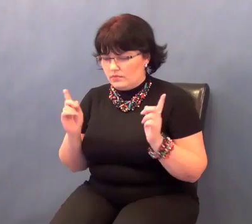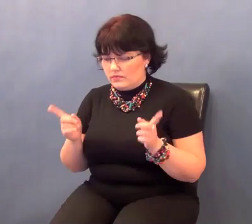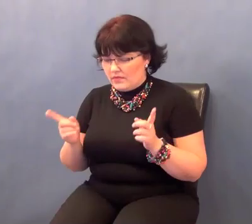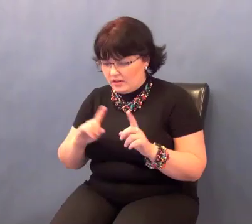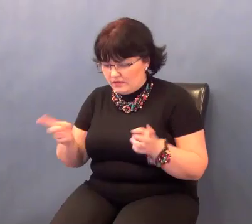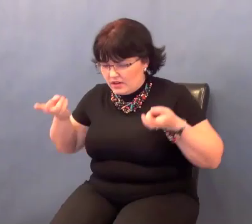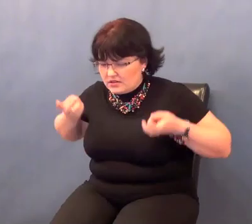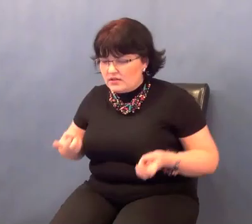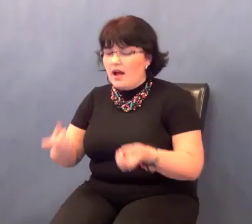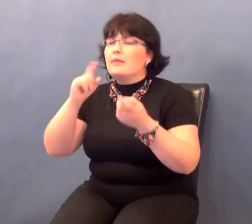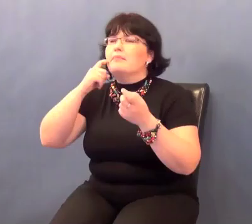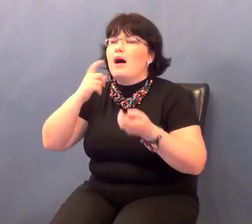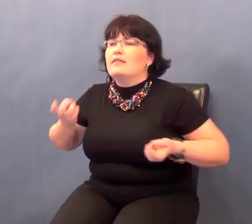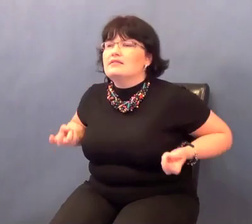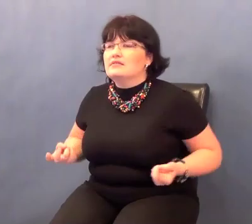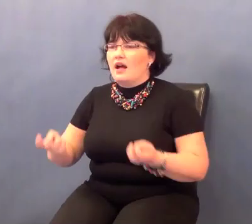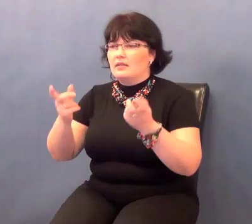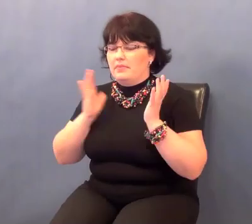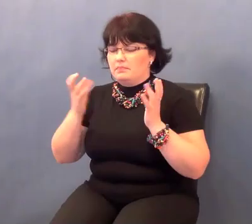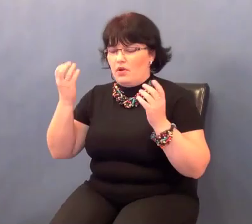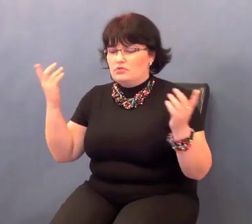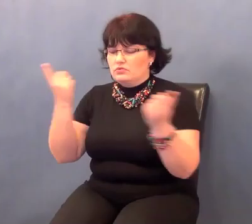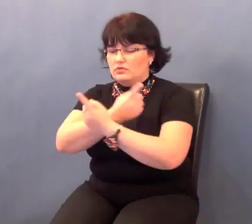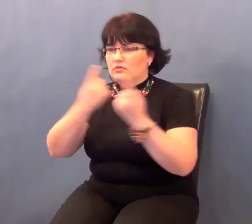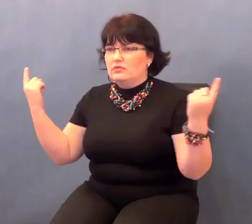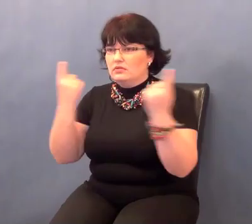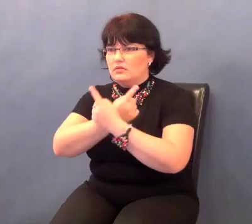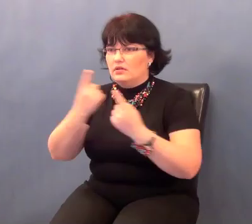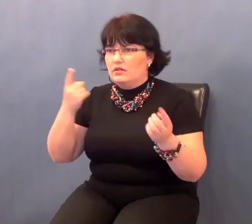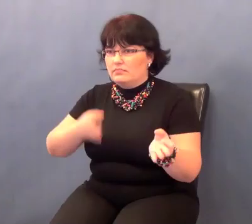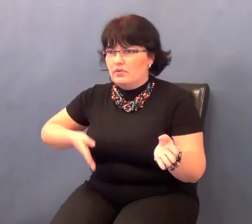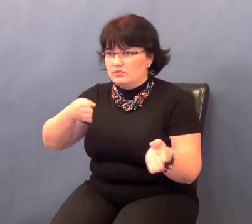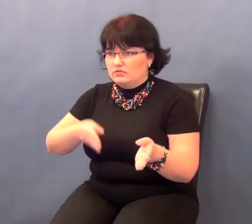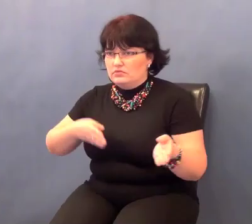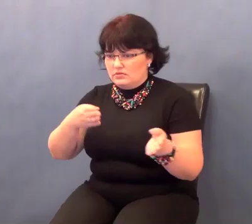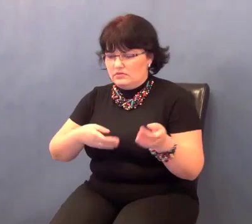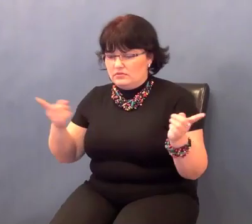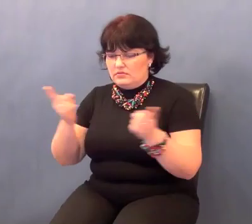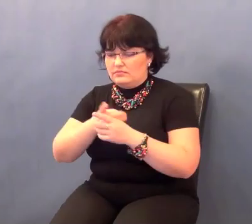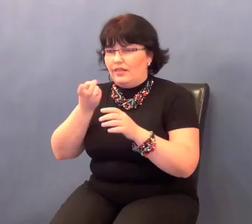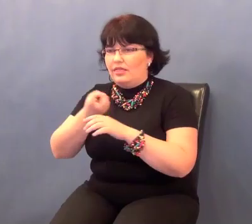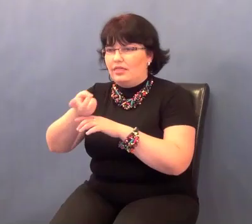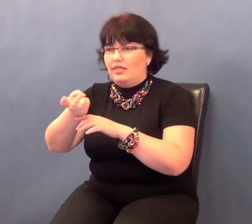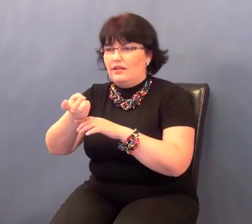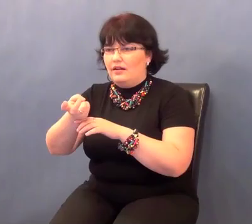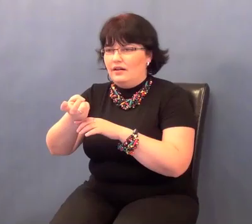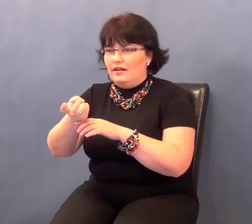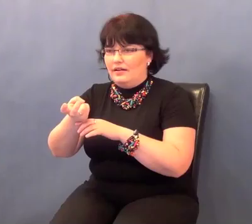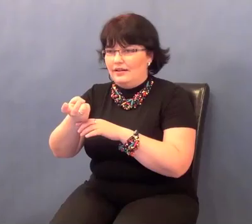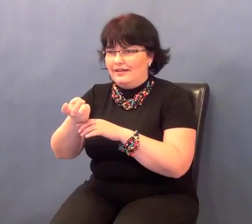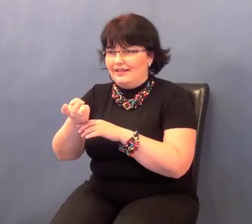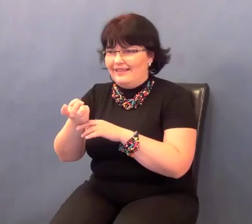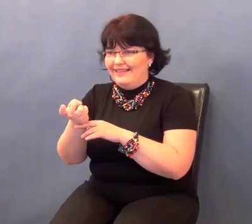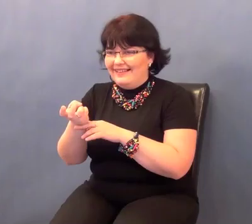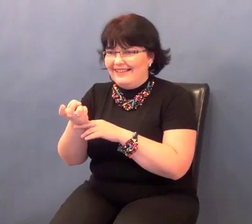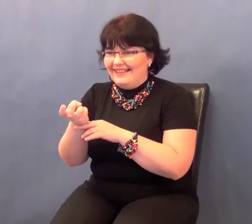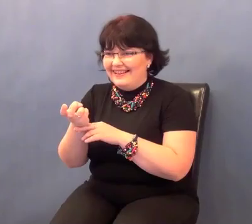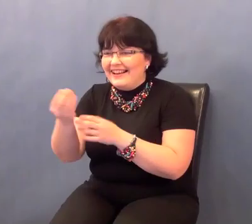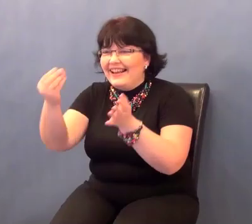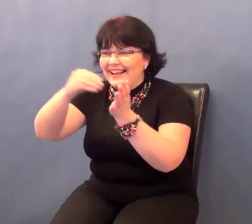Ostrzeżenie, żeby nie zjeżdżać na sankach wtedy, kiedy pociągi nadjeżdżają, bo to jest niebezpieczne.